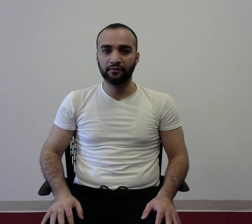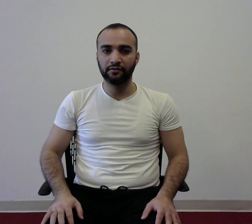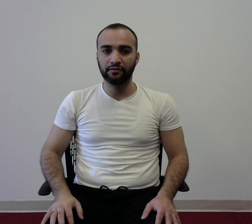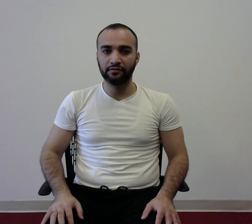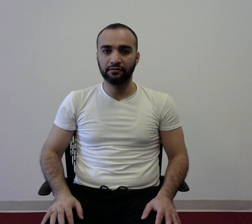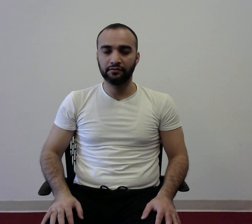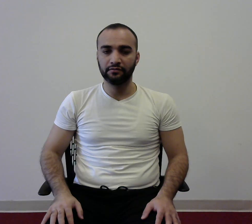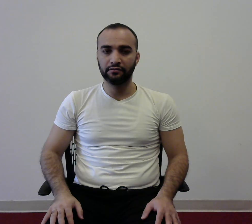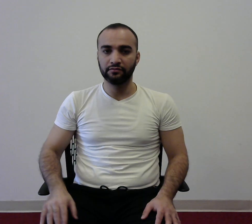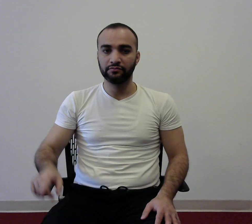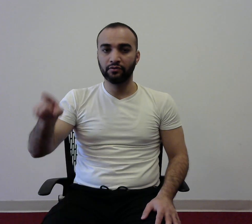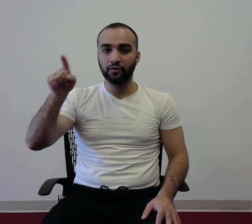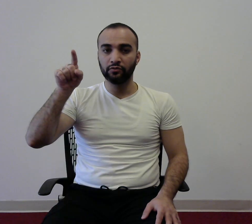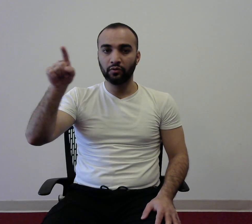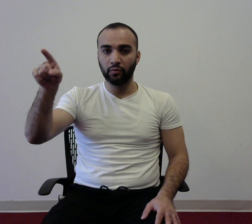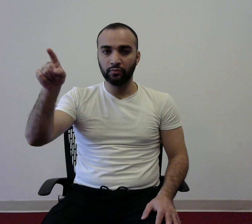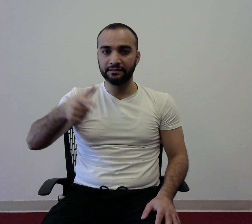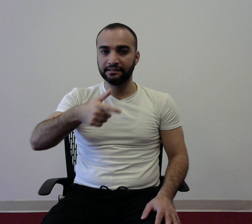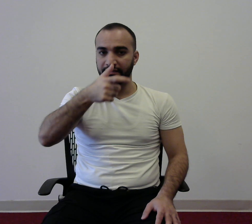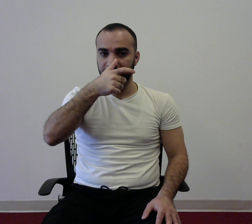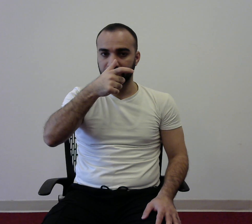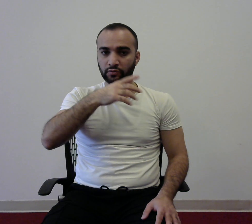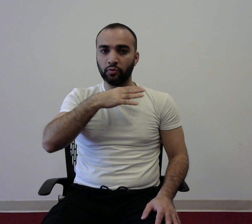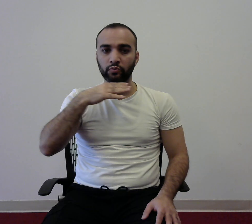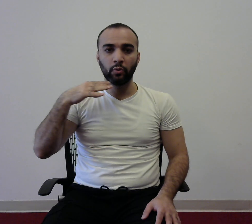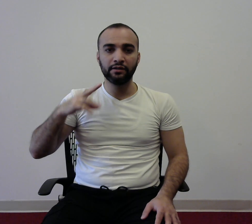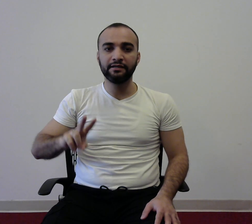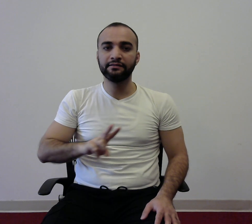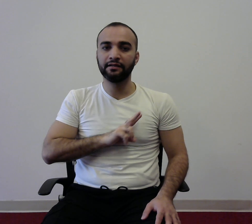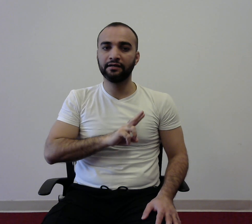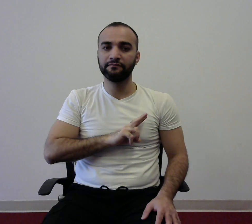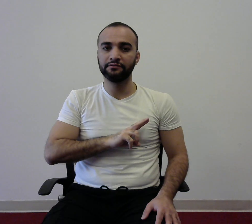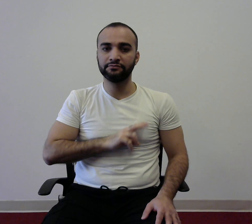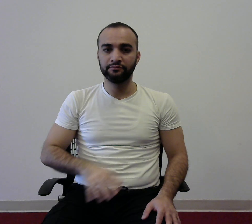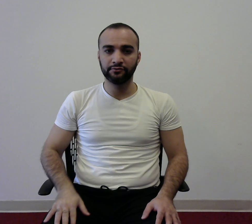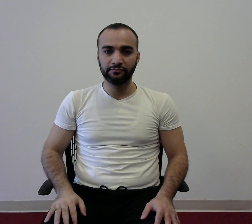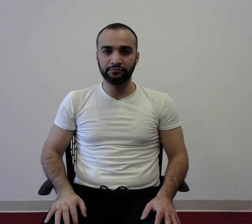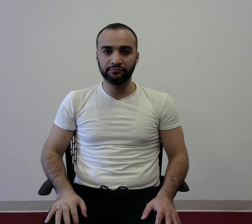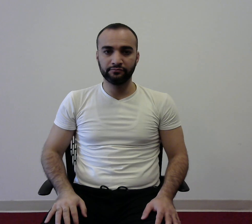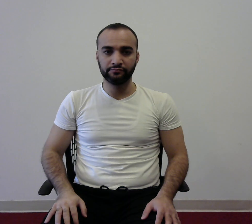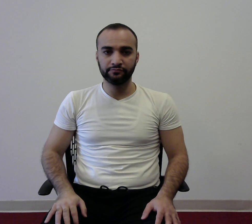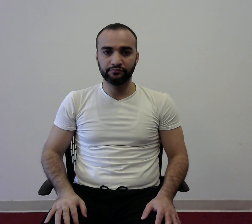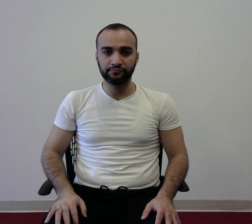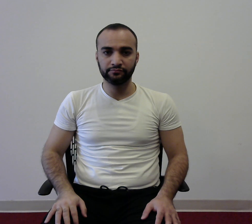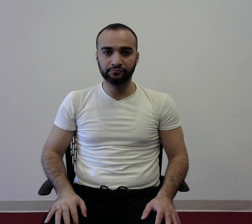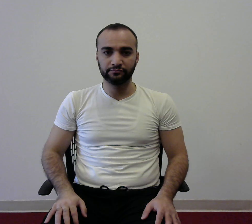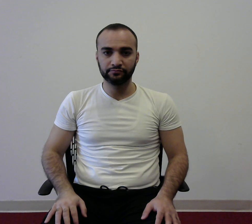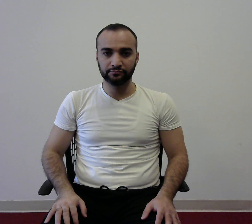O itləri çox sevir